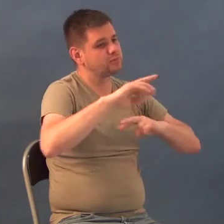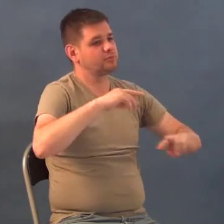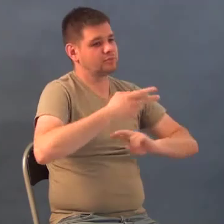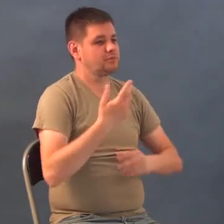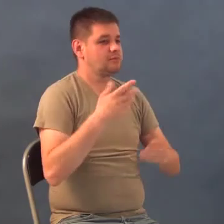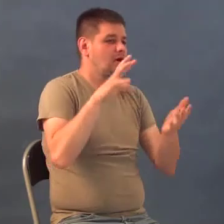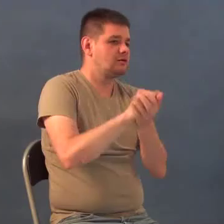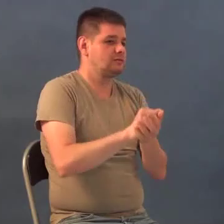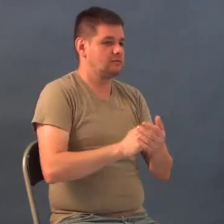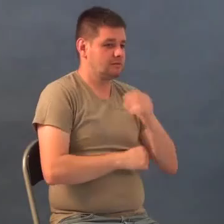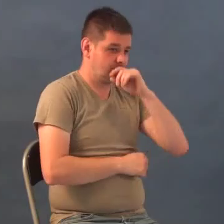Mogę.